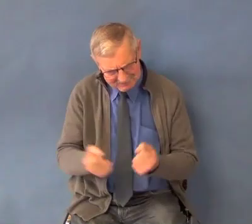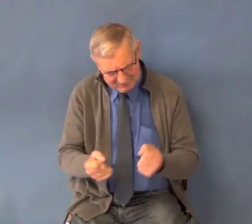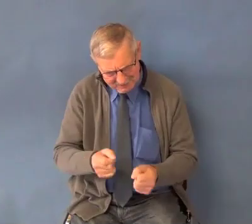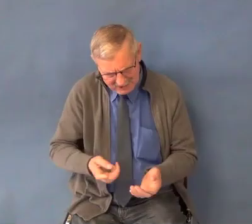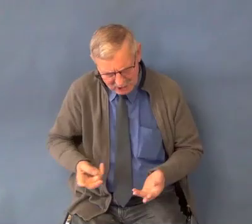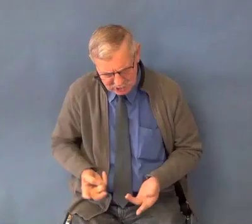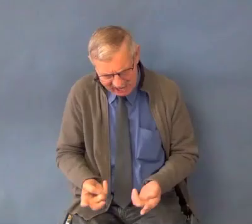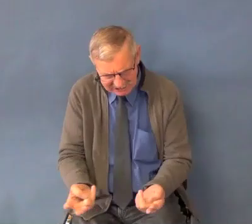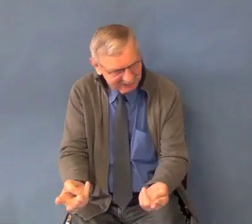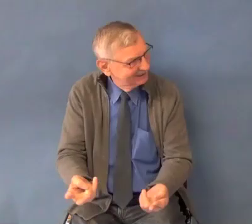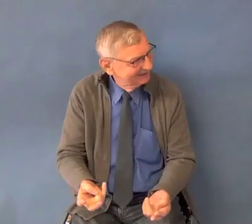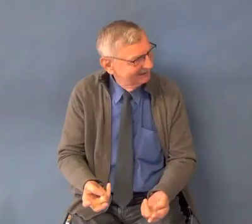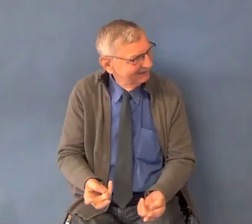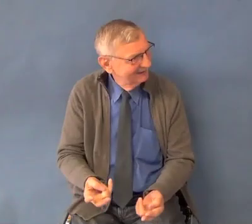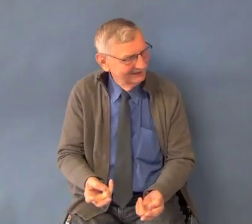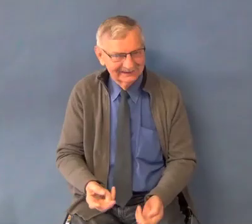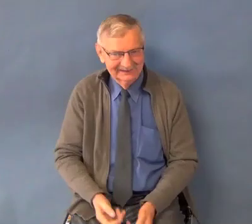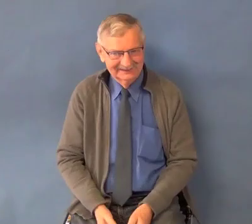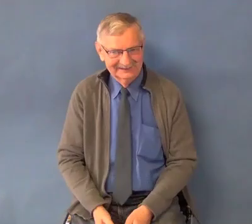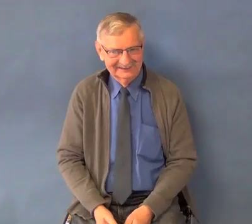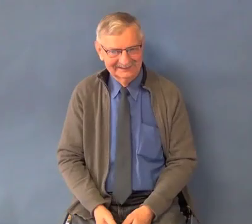Prowadzić coś po torach?